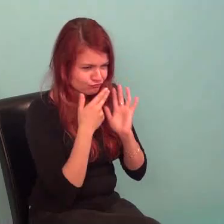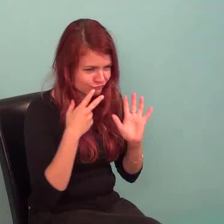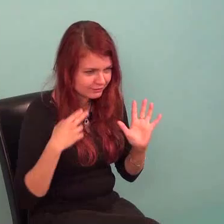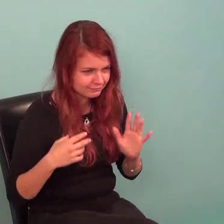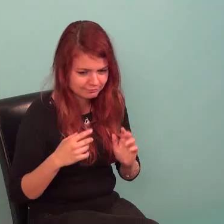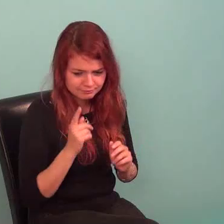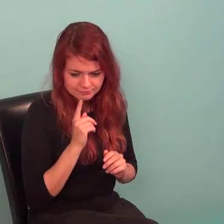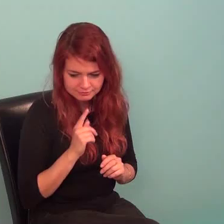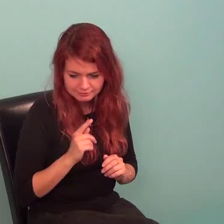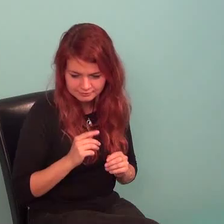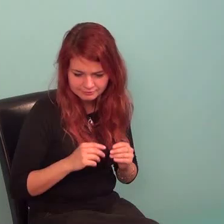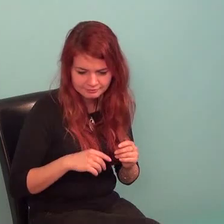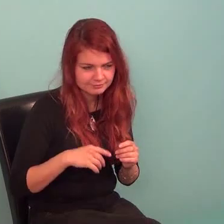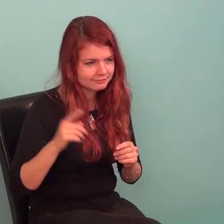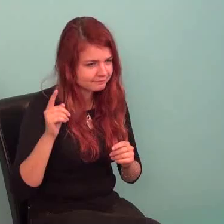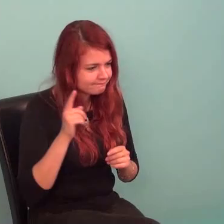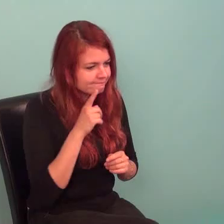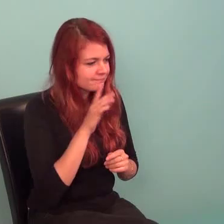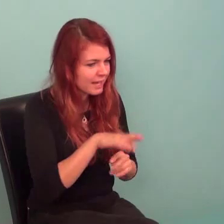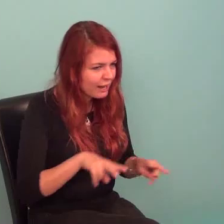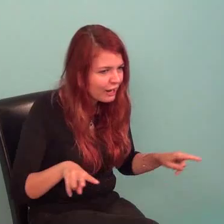Chłopiec widzi, że żaba ma rodzinę.